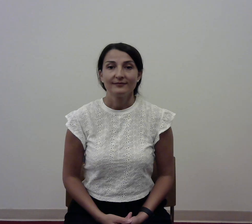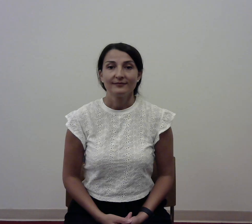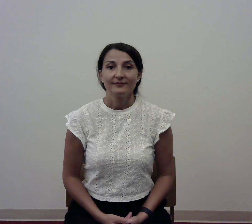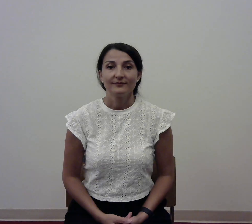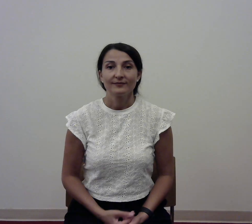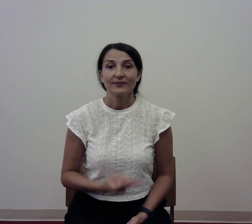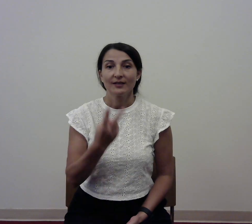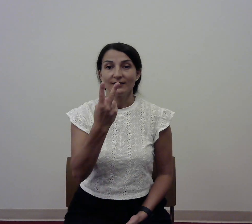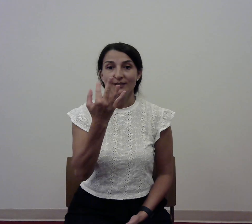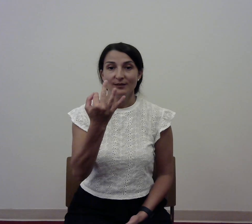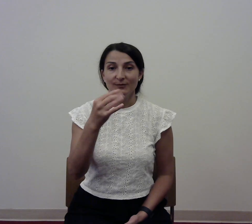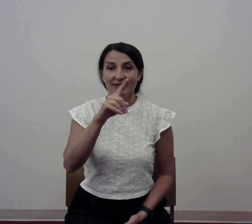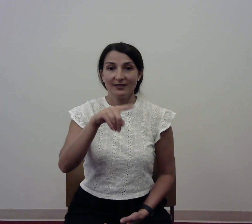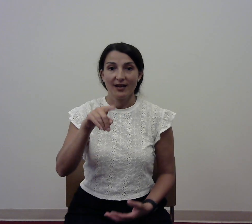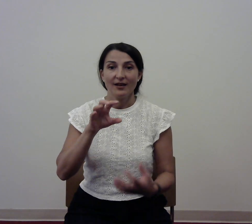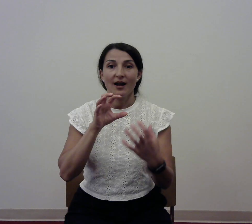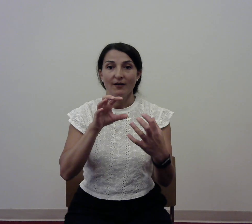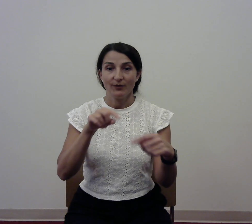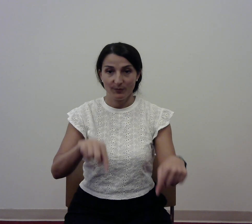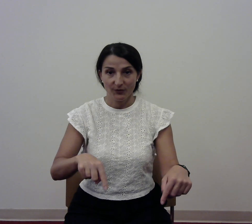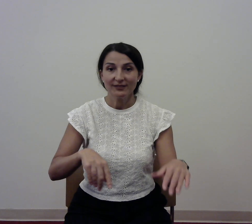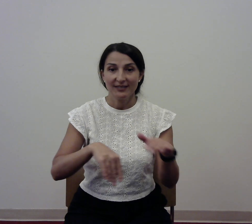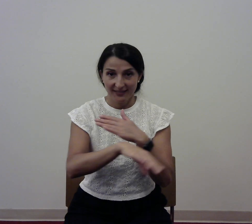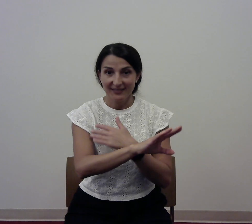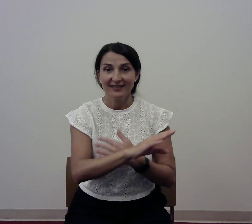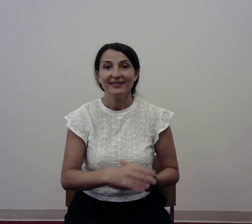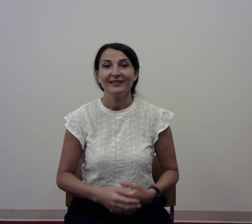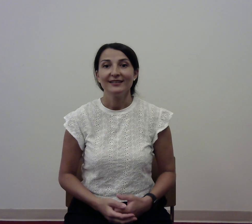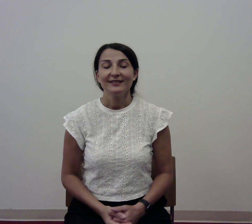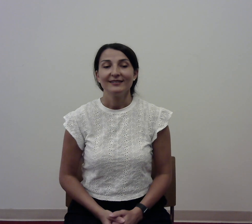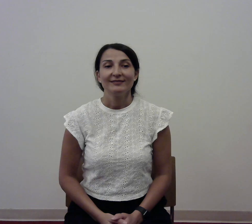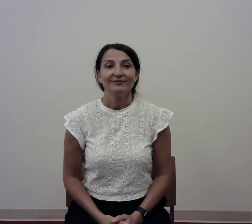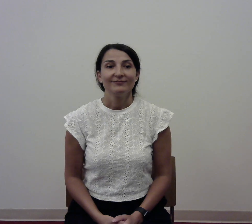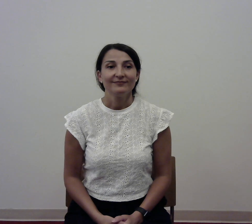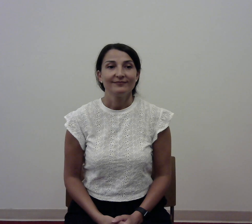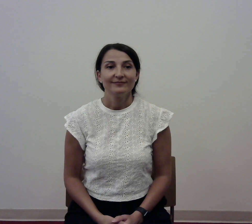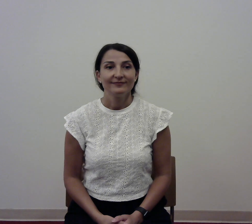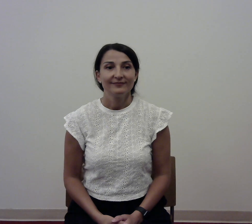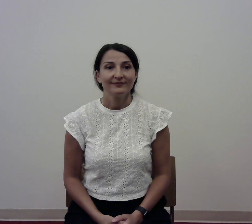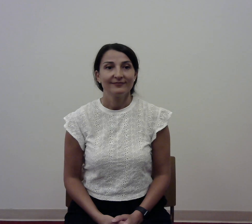23 saylı avtobus burdan keçir?